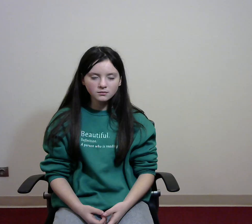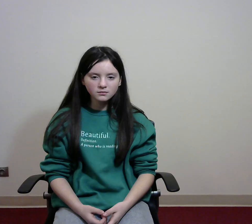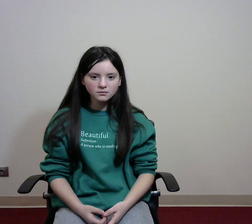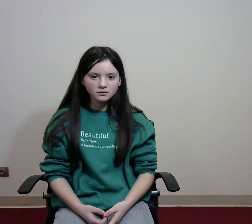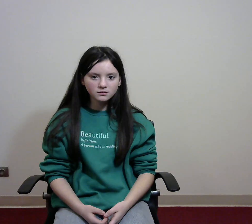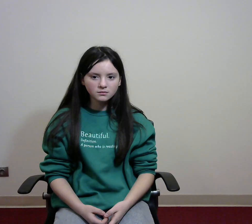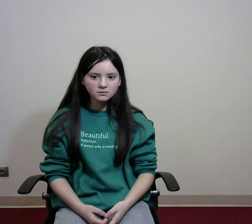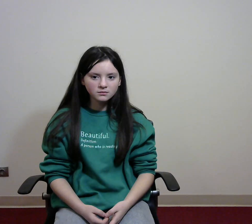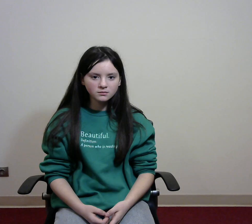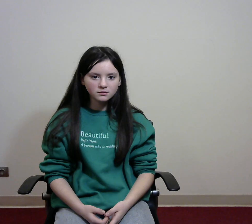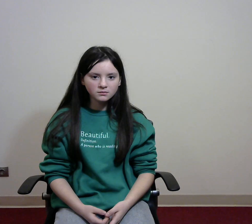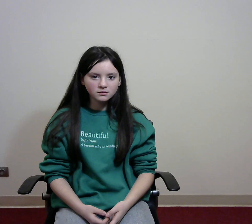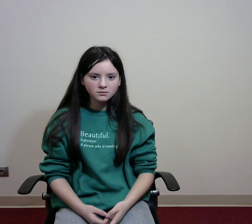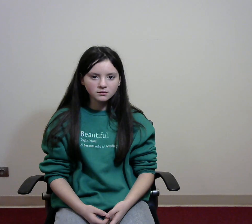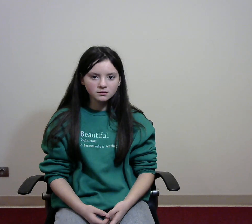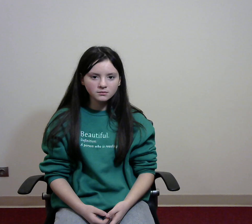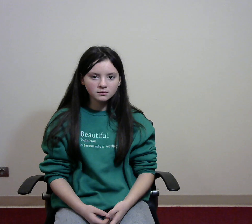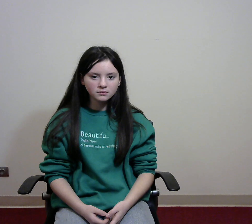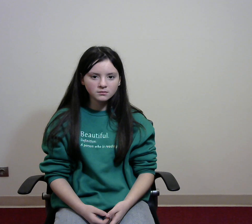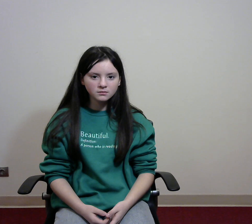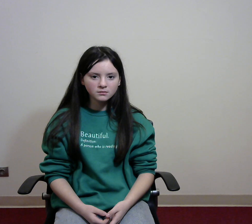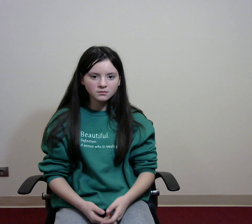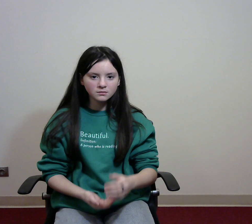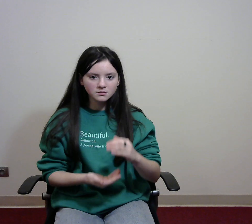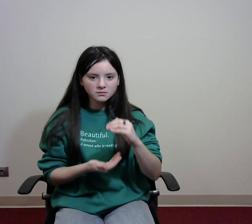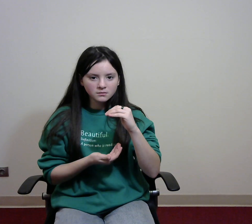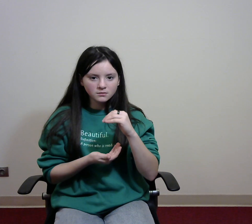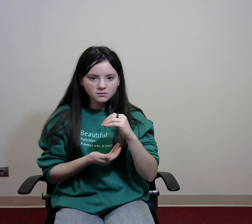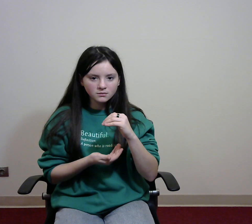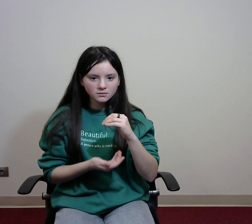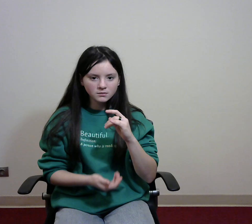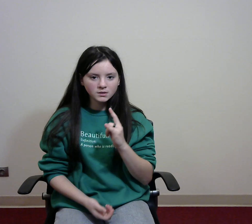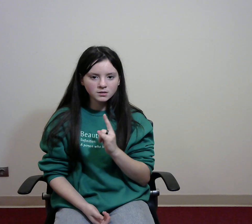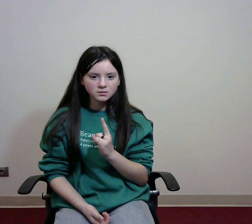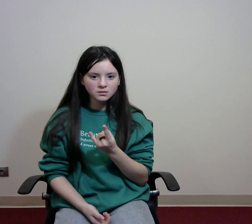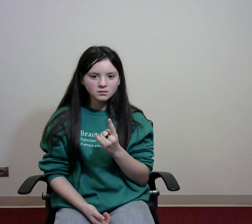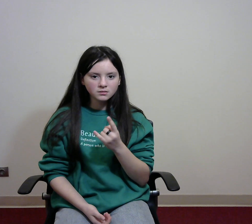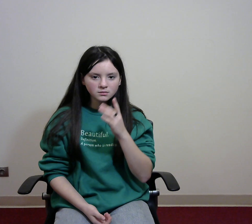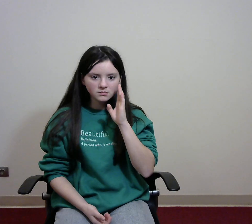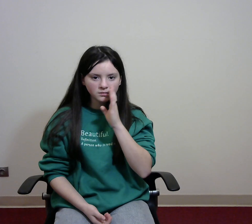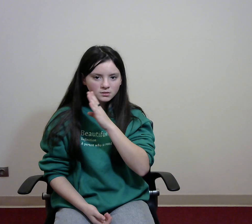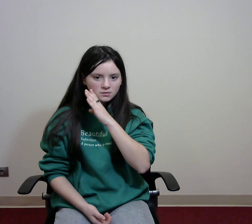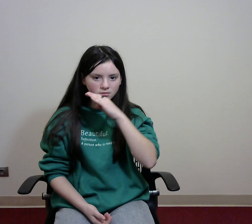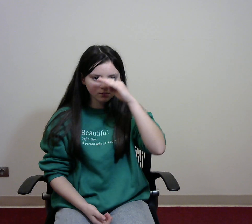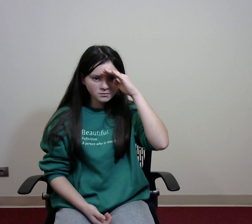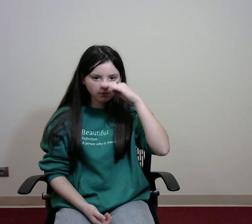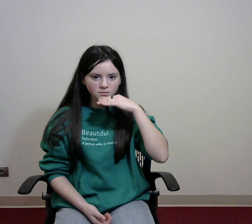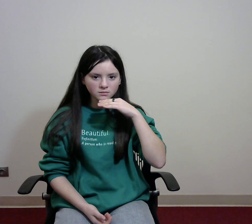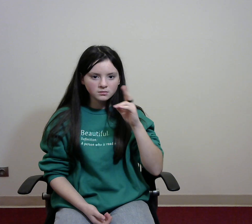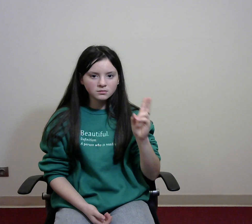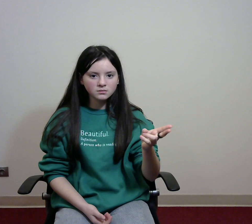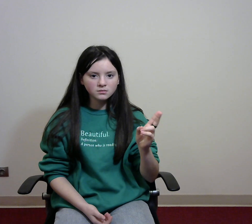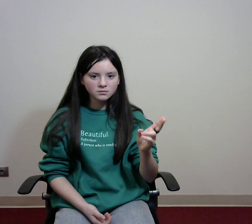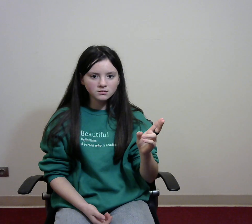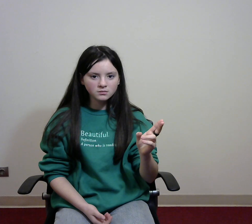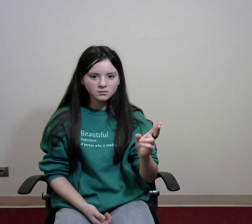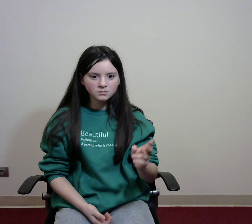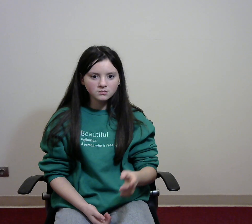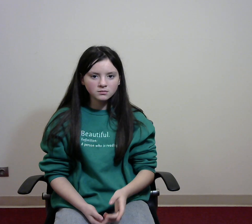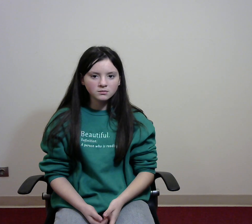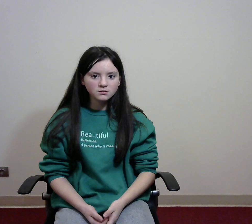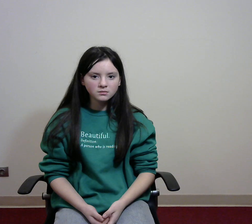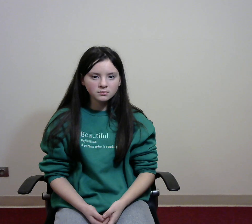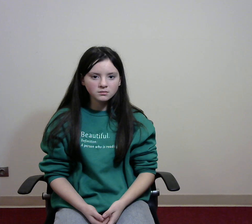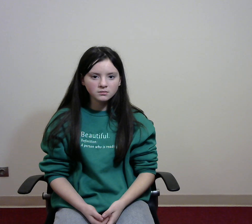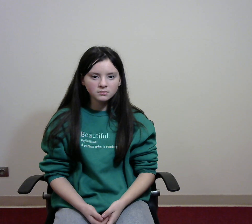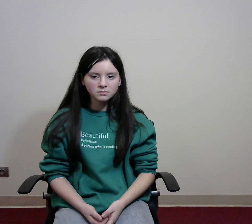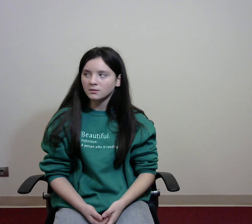Körpə uşağın valideyni kimdir?